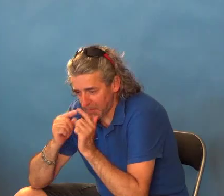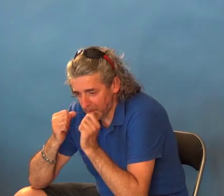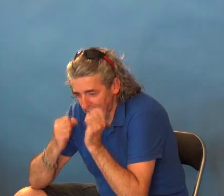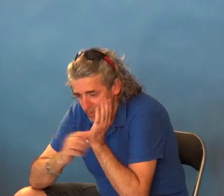Nie pasuje.